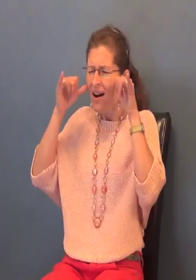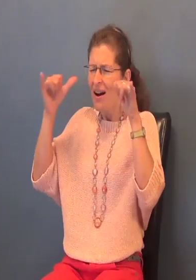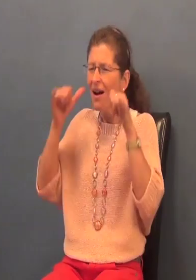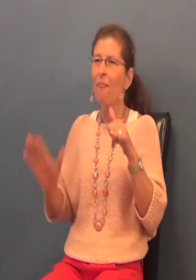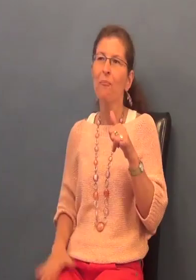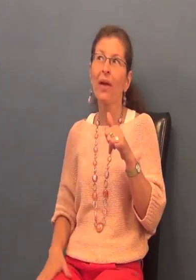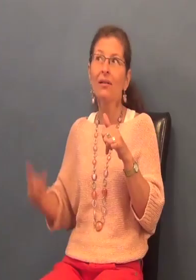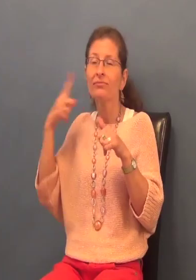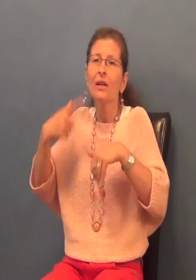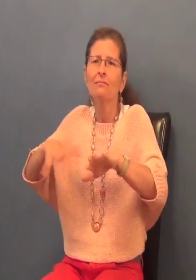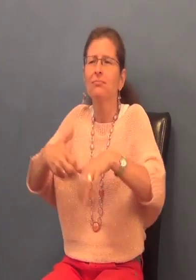Pies usłyszał krzyk i pobiegł szybko do chłopca.